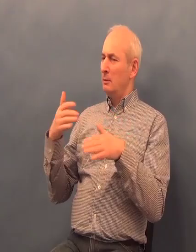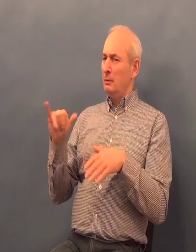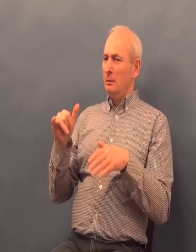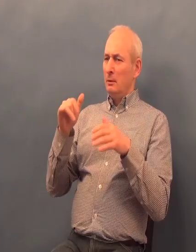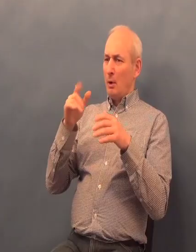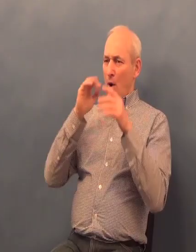Ten jest ulem w kształcie kuli.